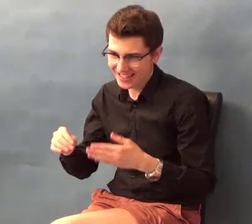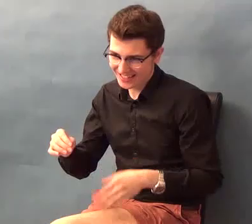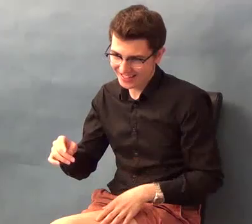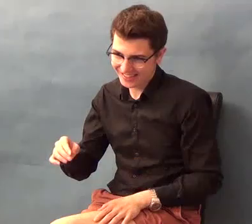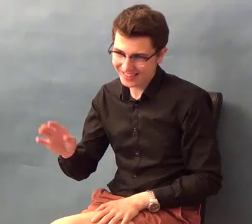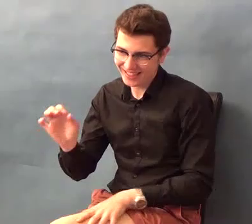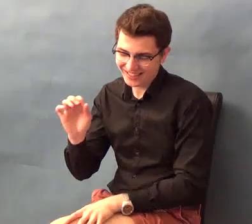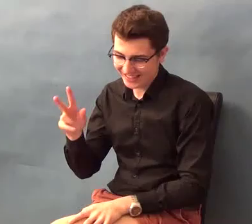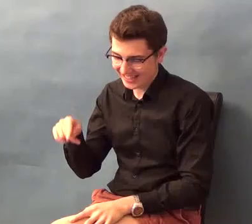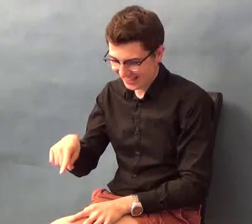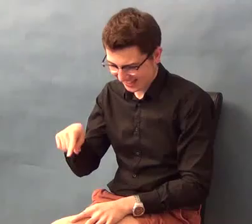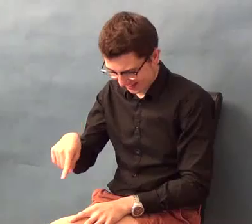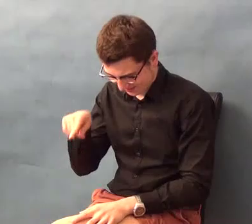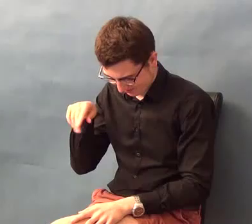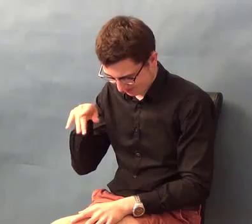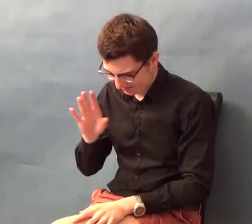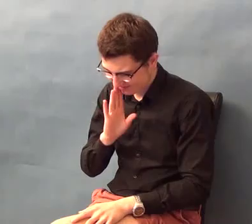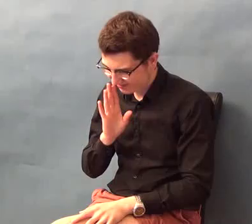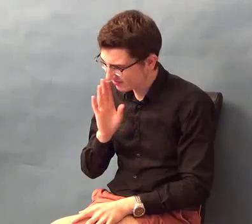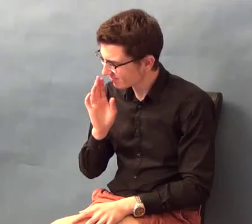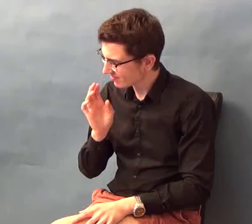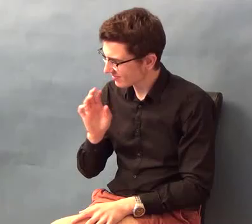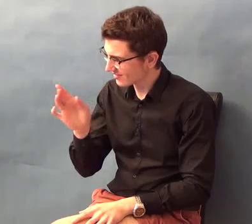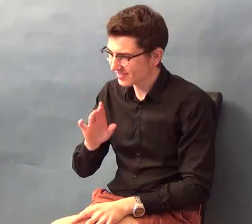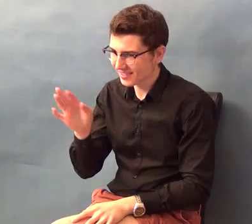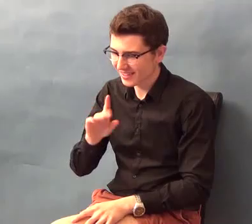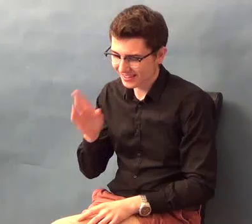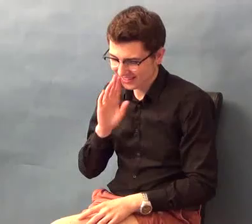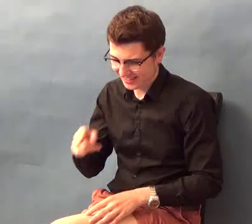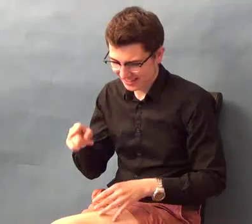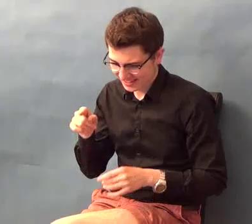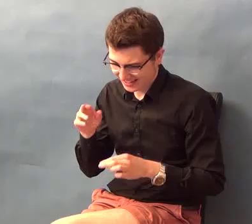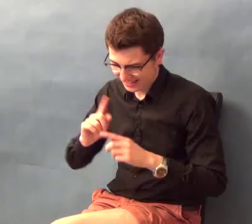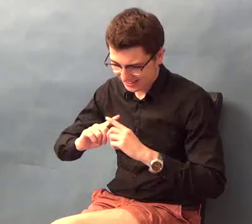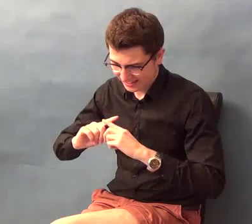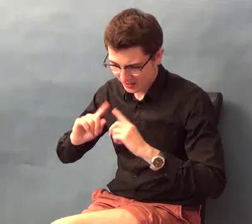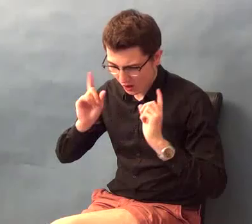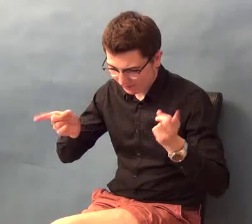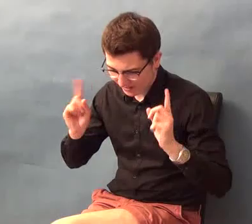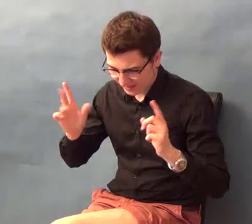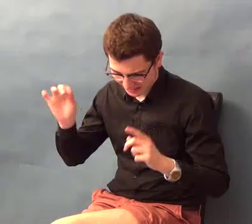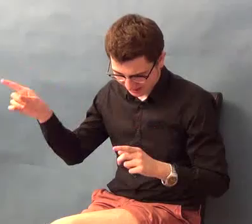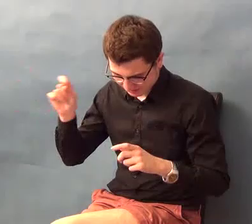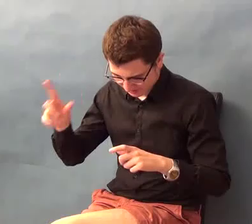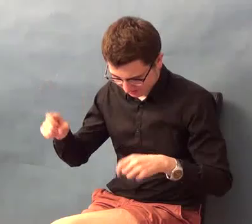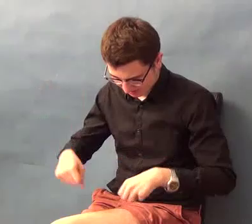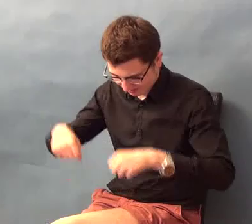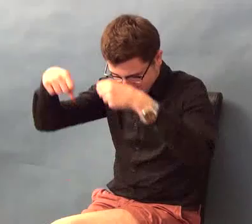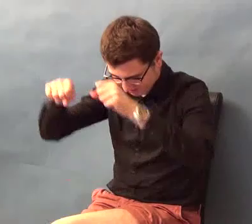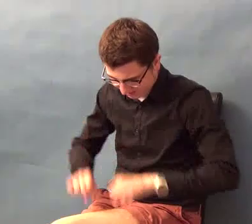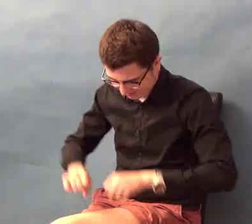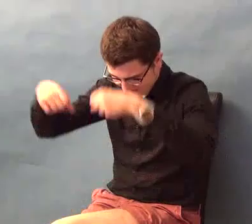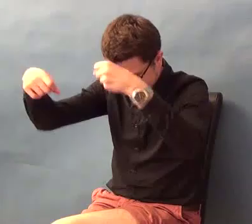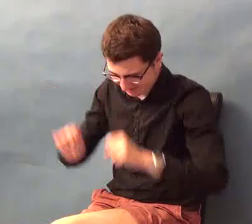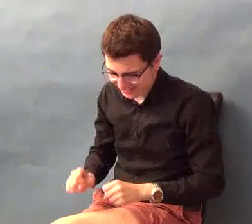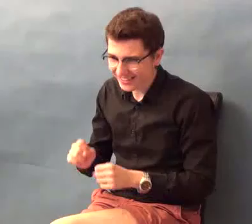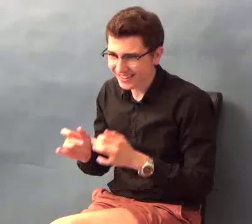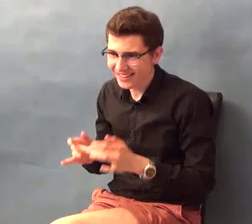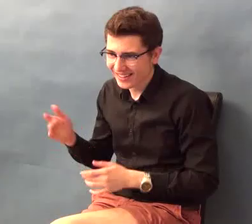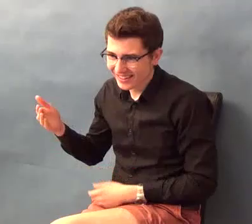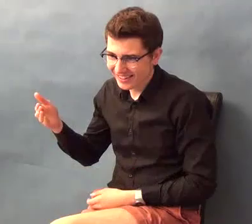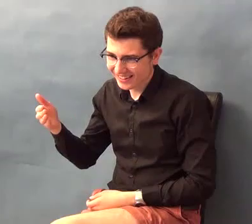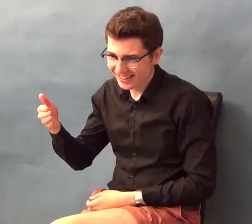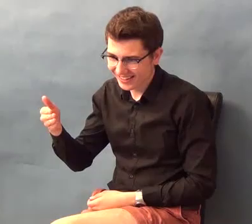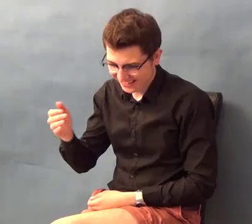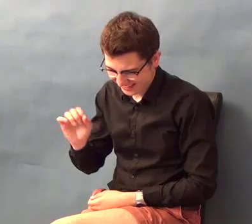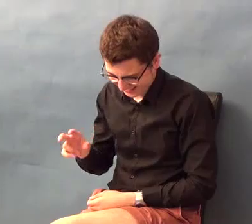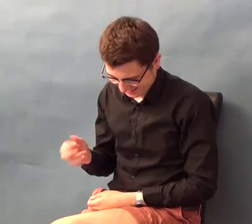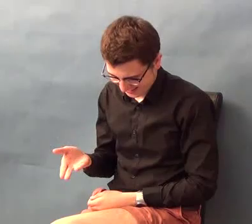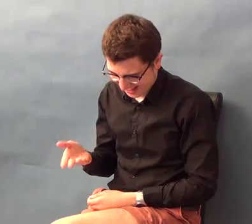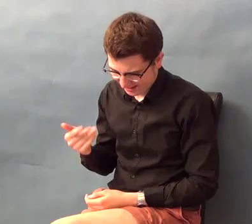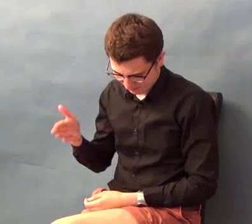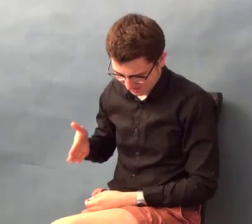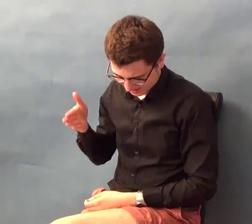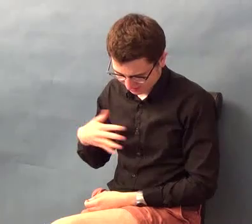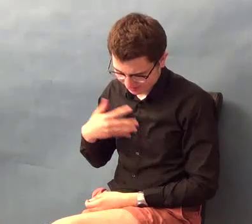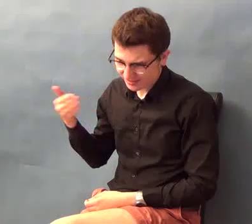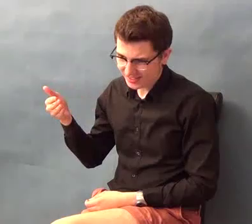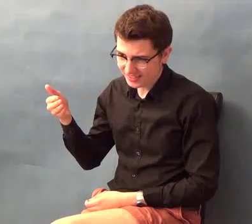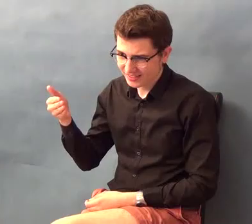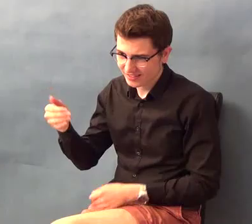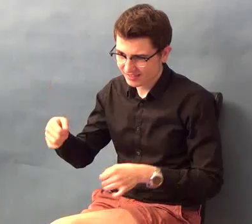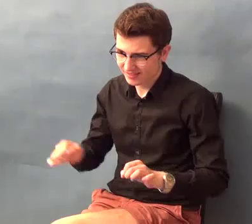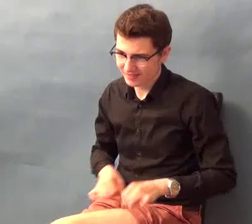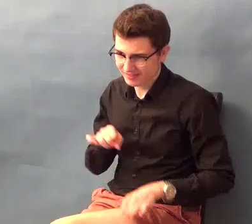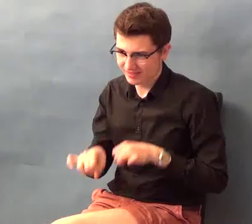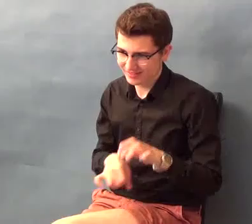Okej, to jest podobnie do ostrzeżenia, że nadjeżdża drezyna, albo pociąg. To jest dziwnie.